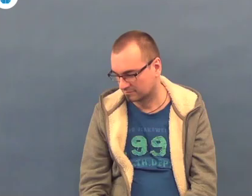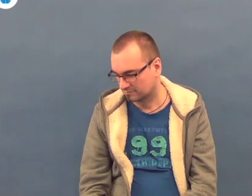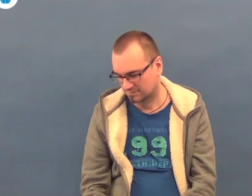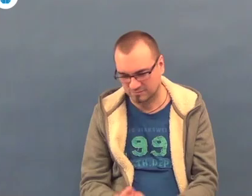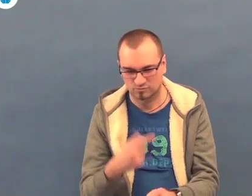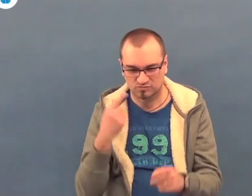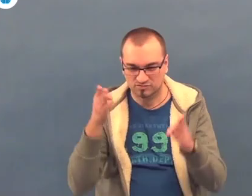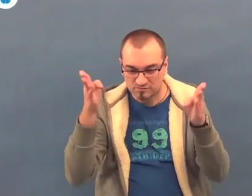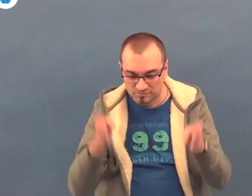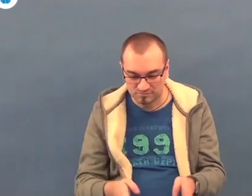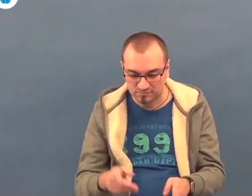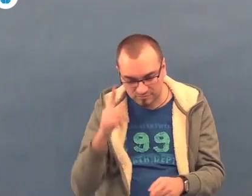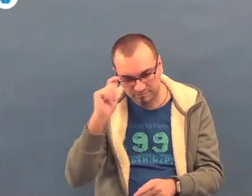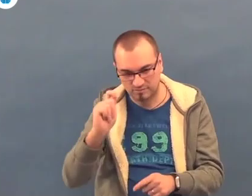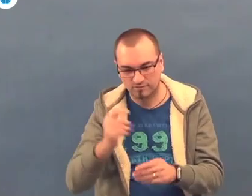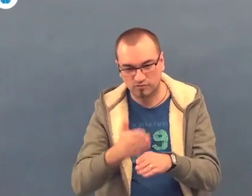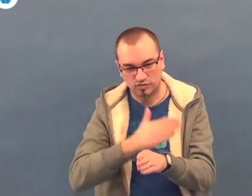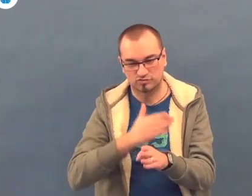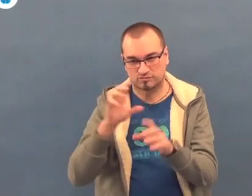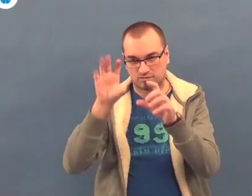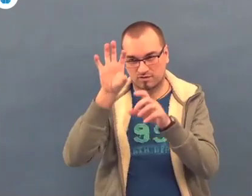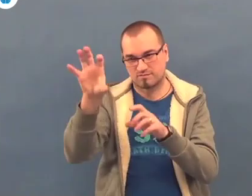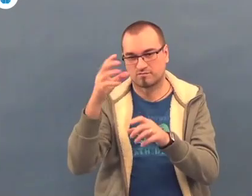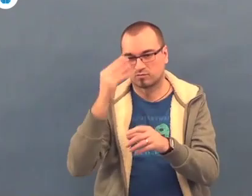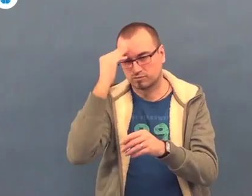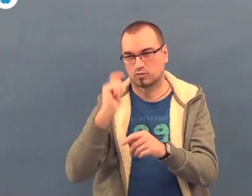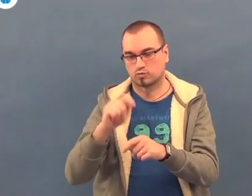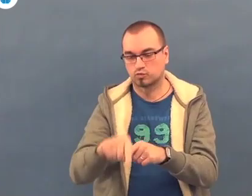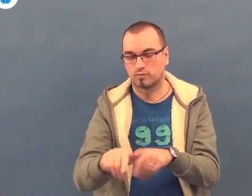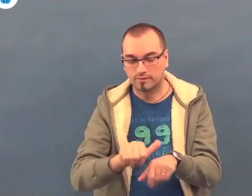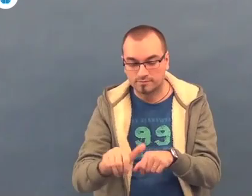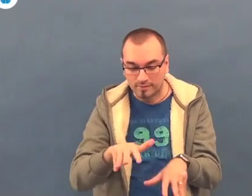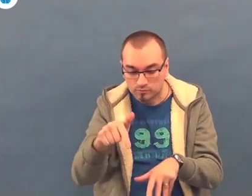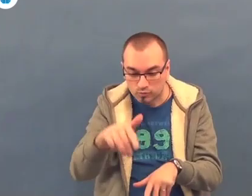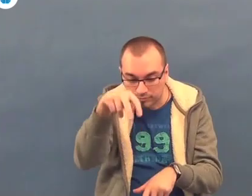Mówię: informacja o rowie umieszczona wcześniej na znaku, to informacja o tym, że jest to miejsce, w które można wpaść.